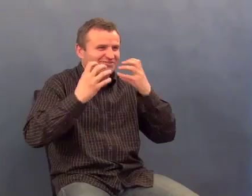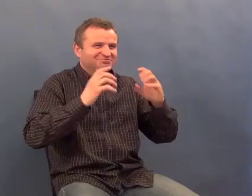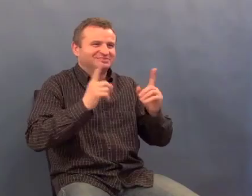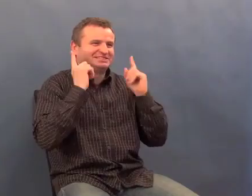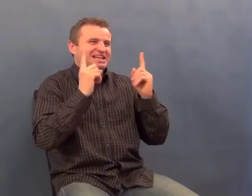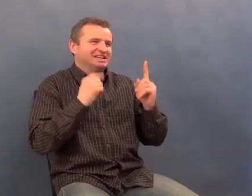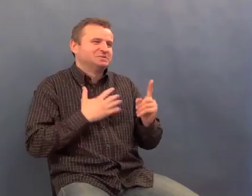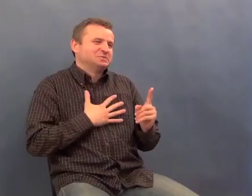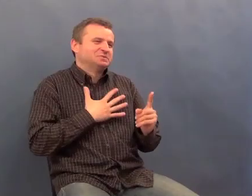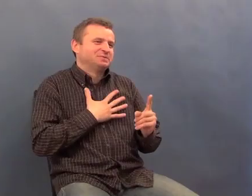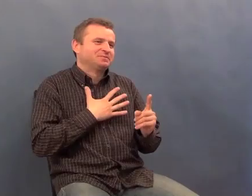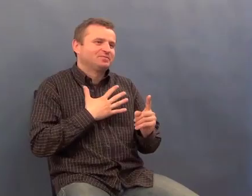Jest zakaz, tak czuję.